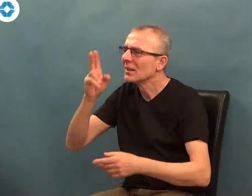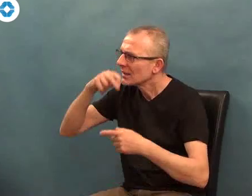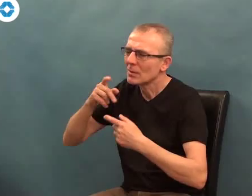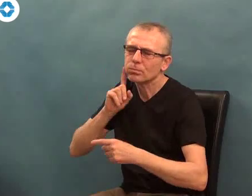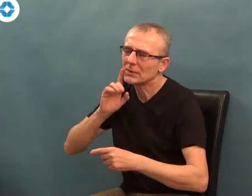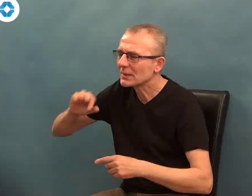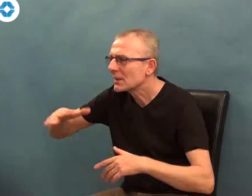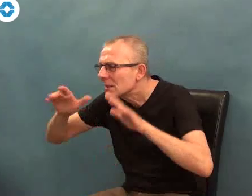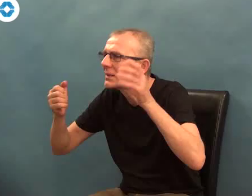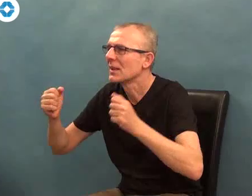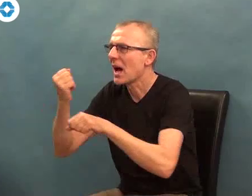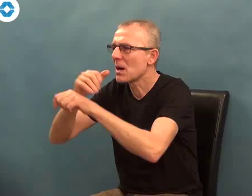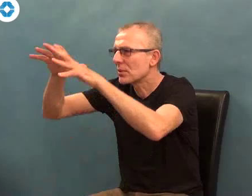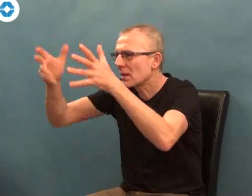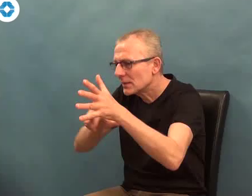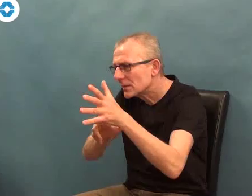Chłopiec, syn, wspiął się na duży kamień.